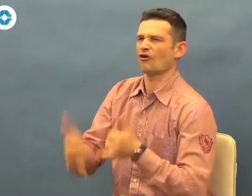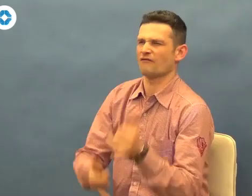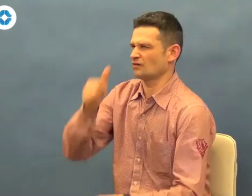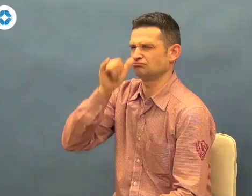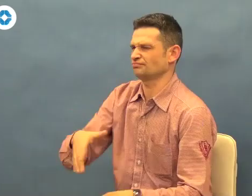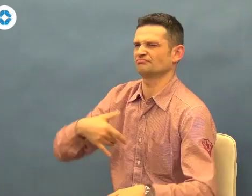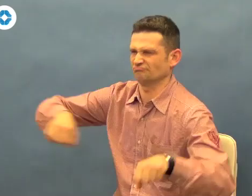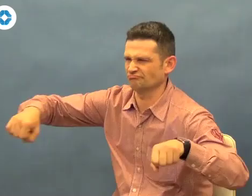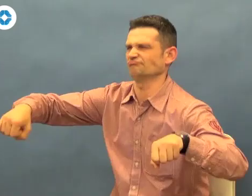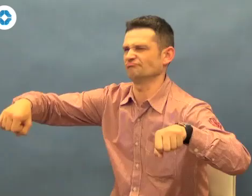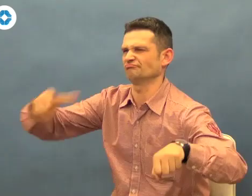Odszedł, prowadząc rower.